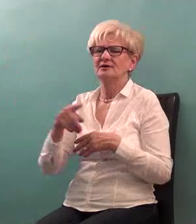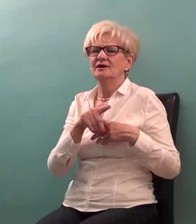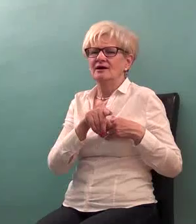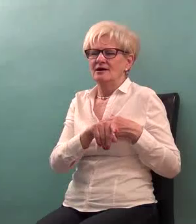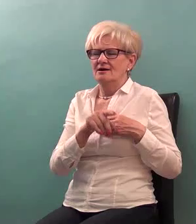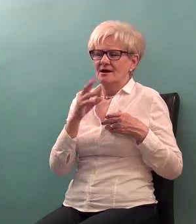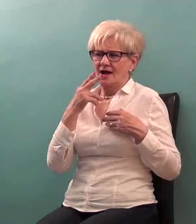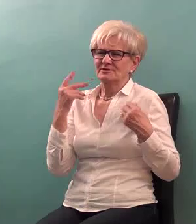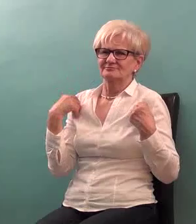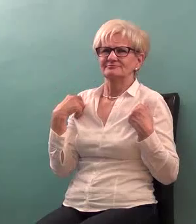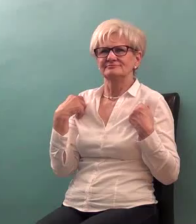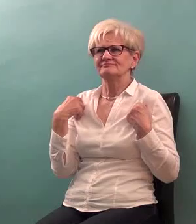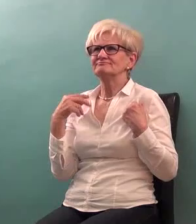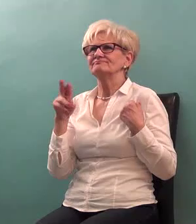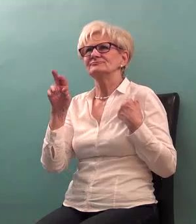Charlie Chaplin idzie i widzi pękniętą szybę.